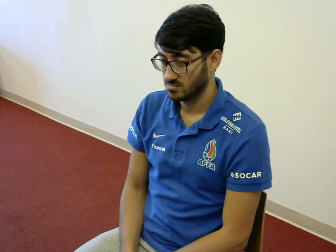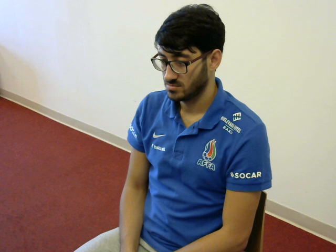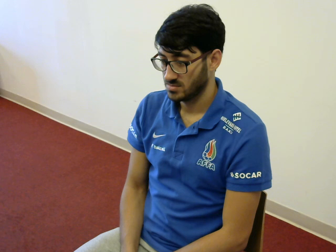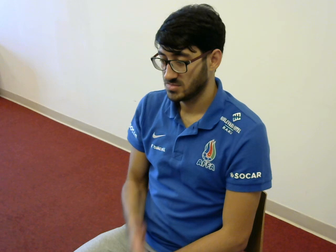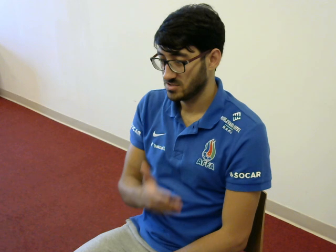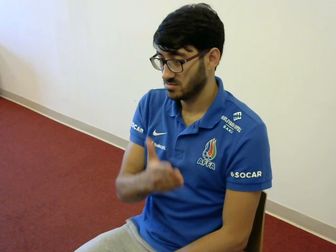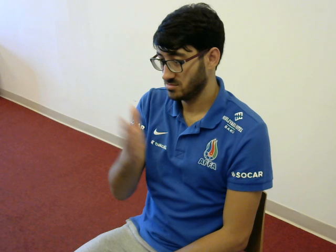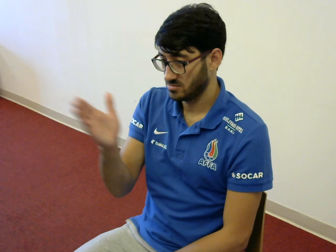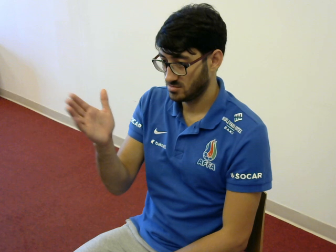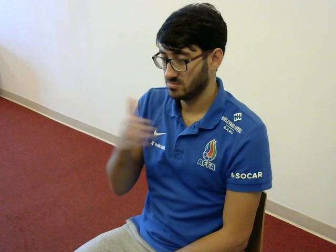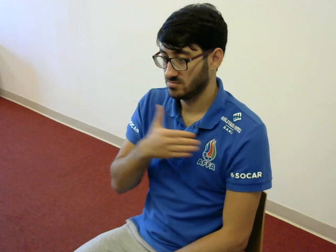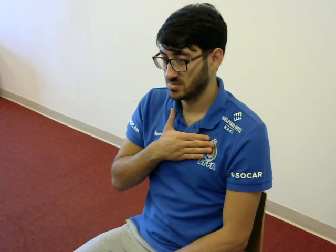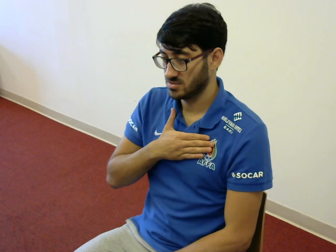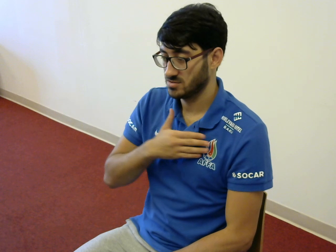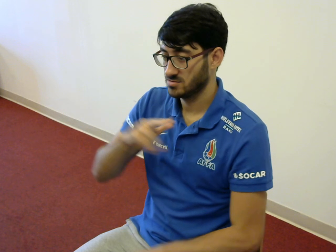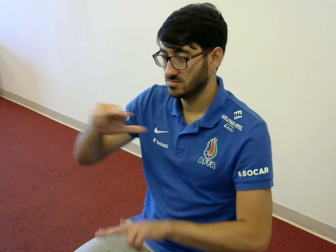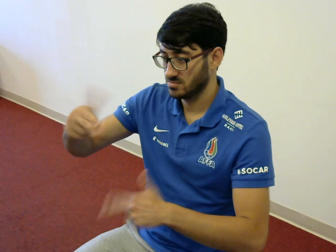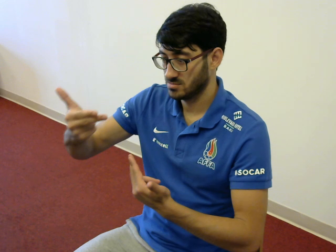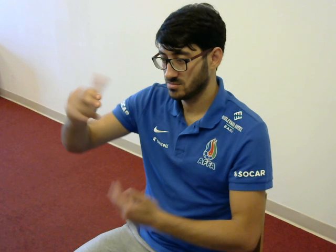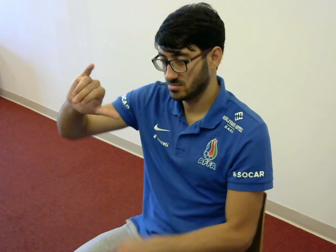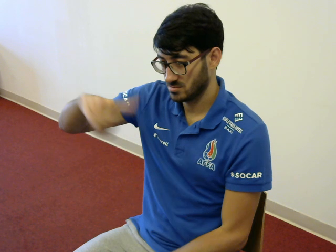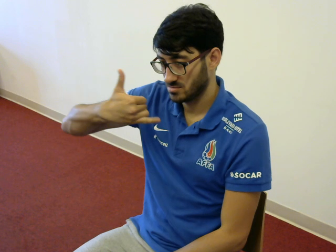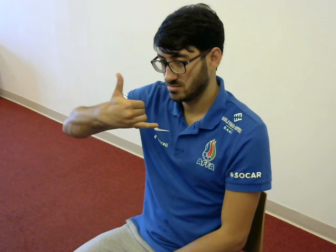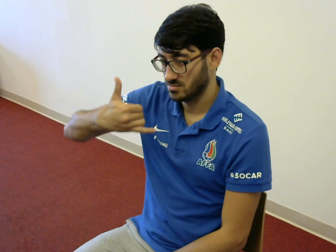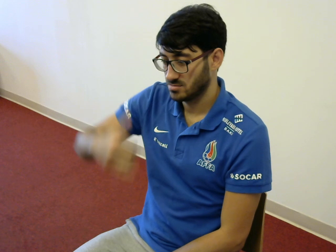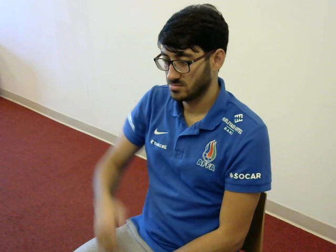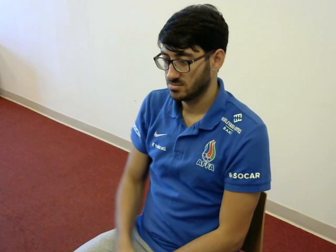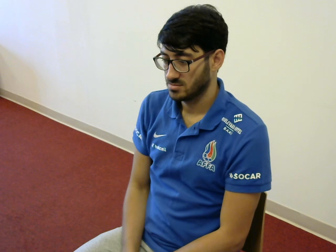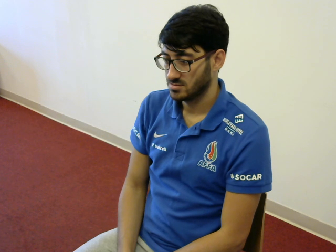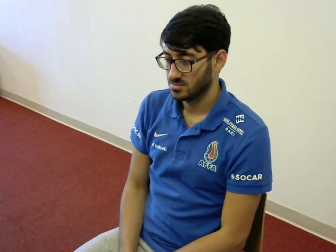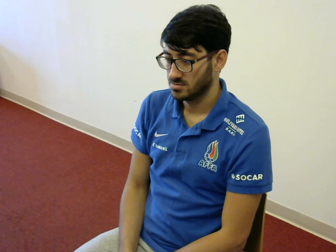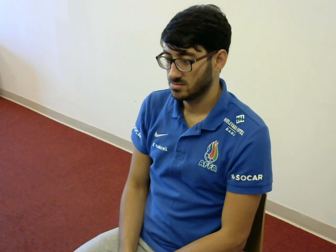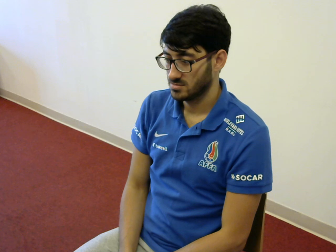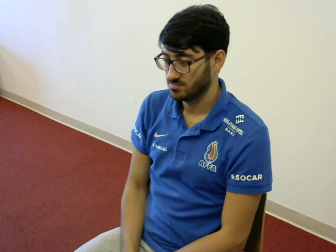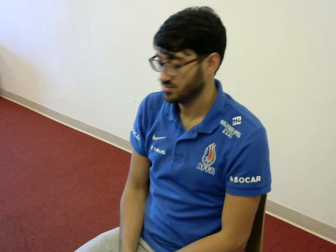Siz mənə video zəng edin